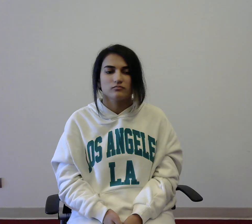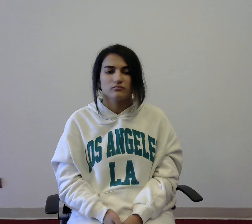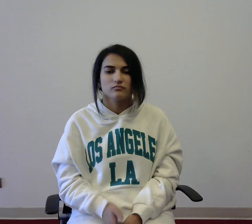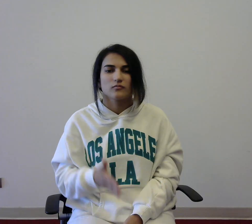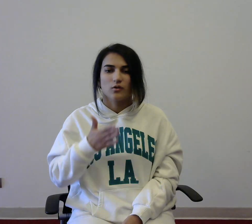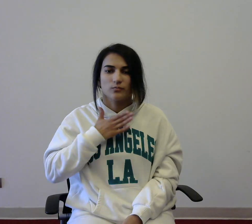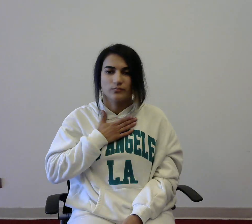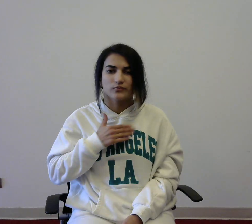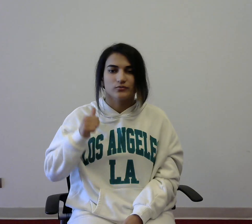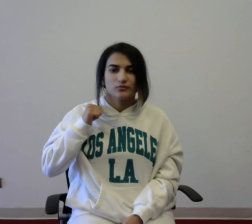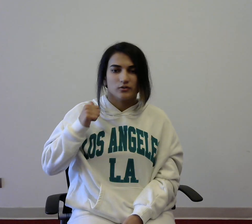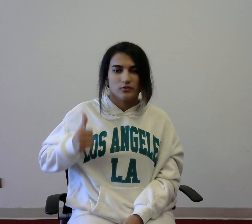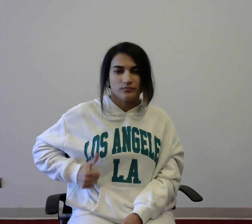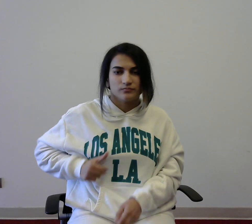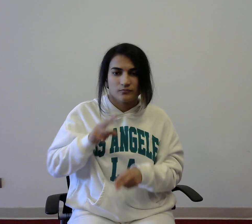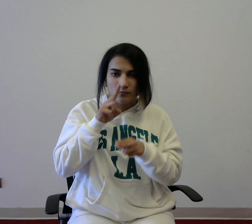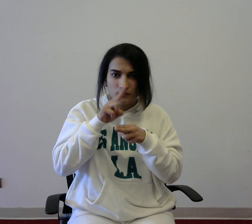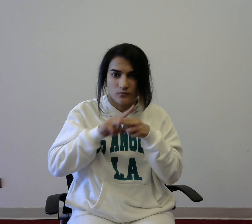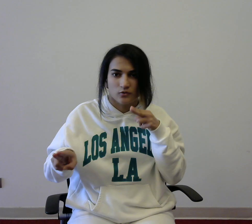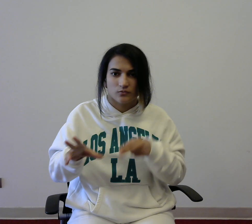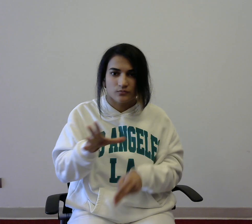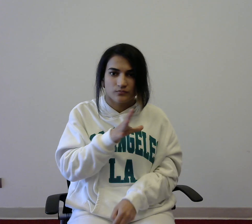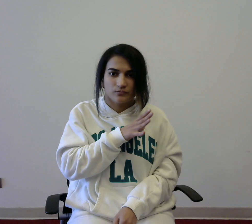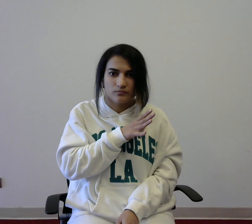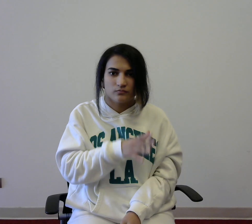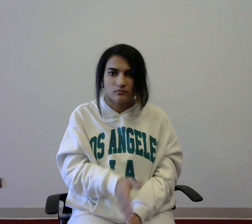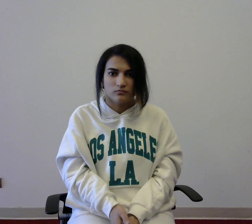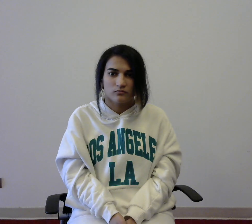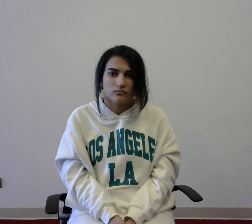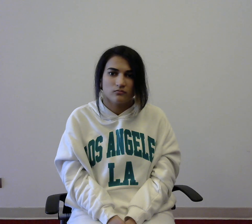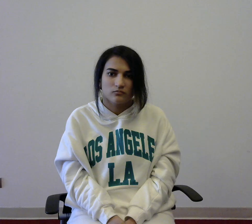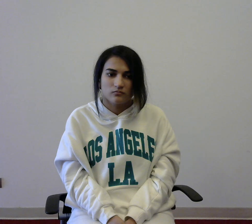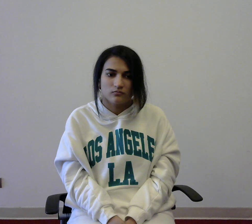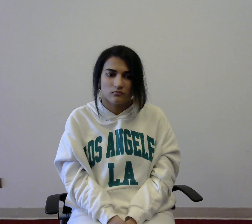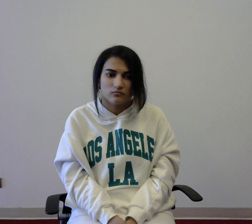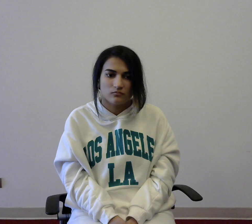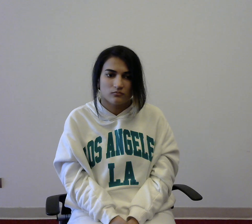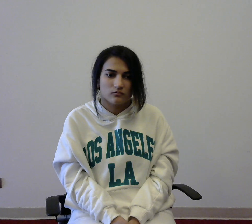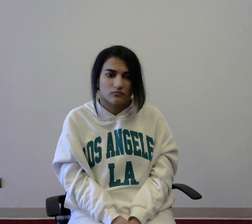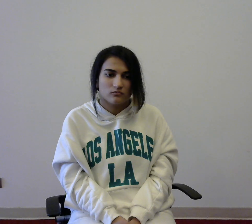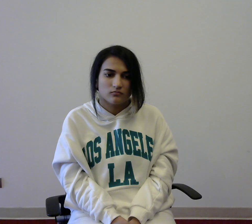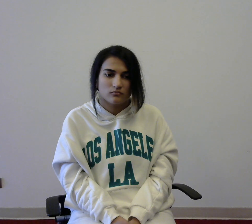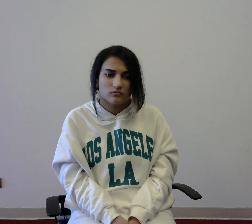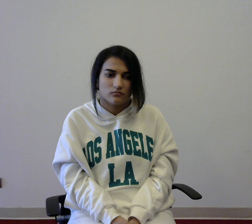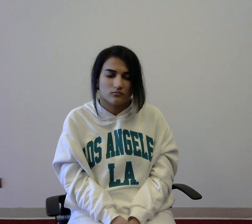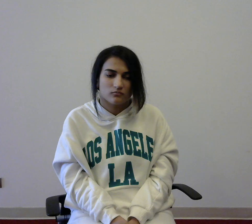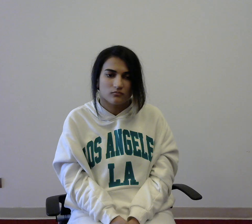Mən çantamı itirmişəm